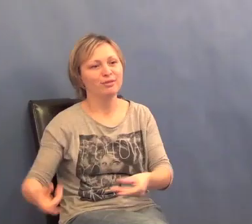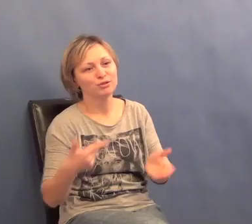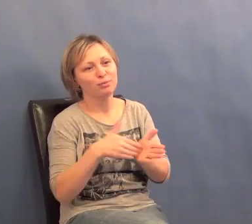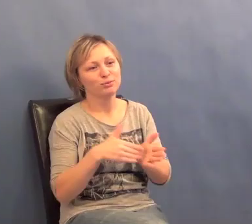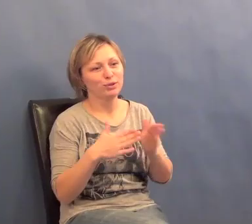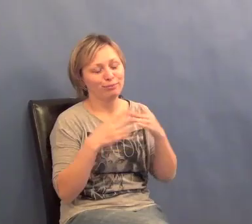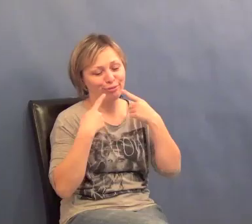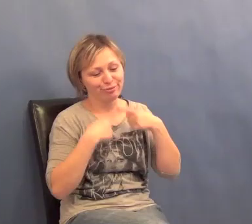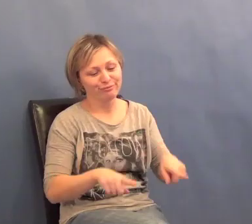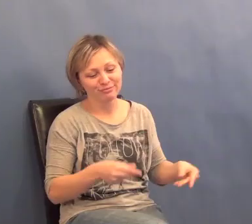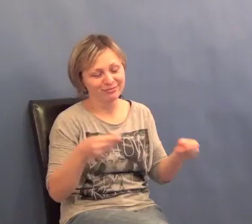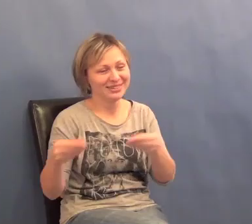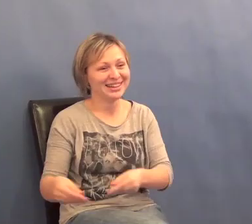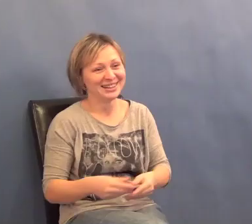Potrzebują do domu, bo im brakuje.